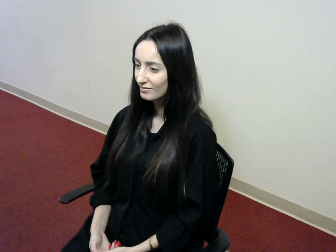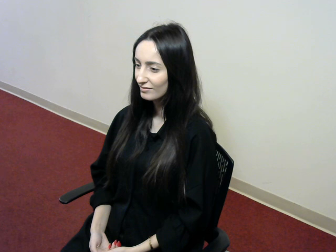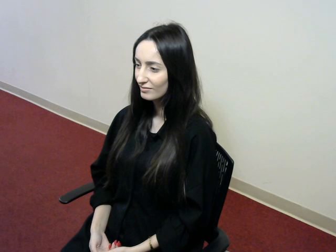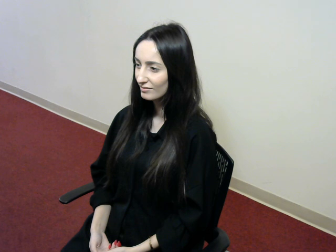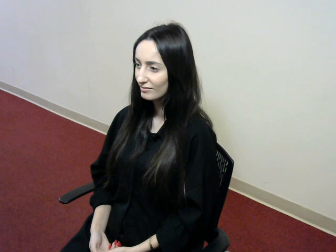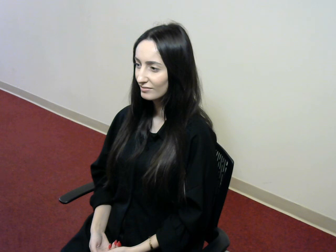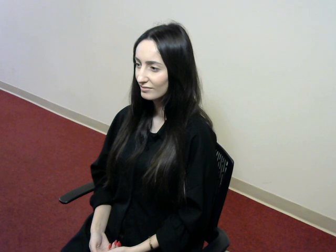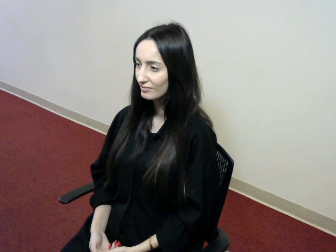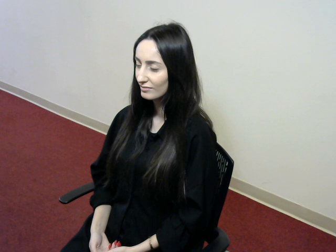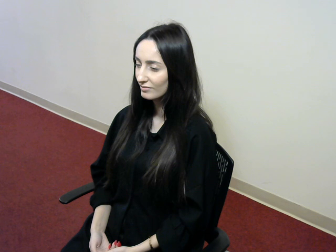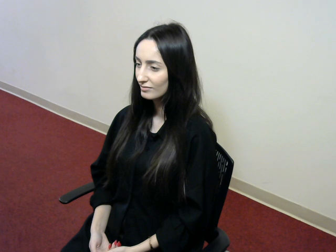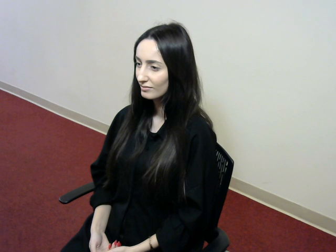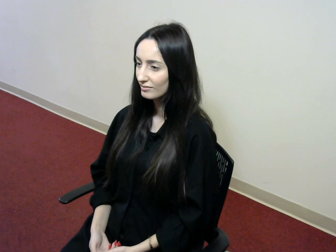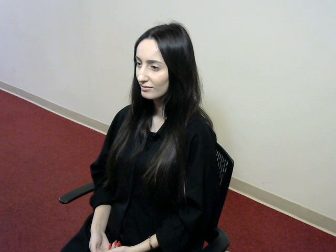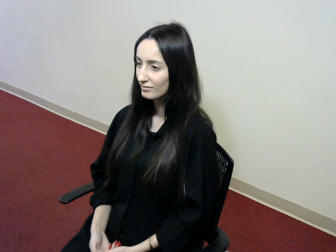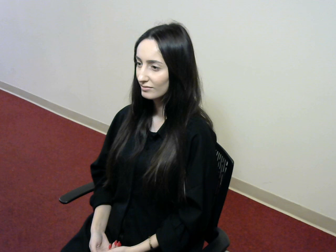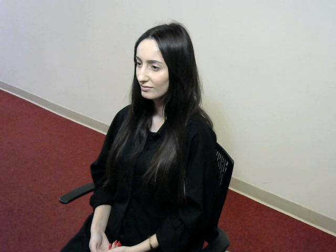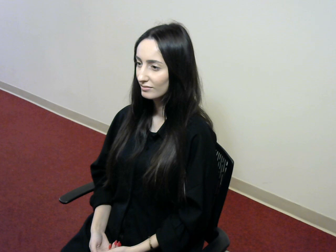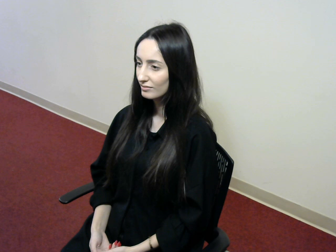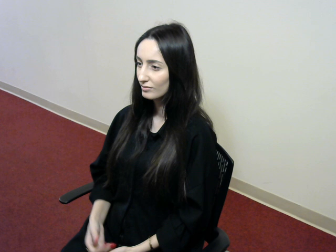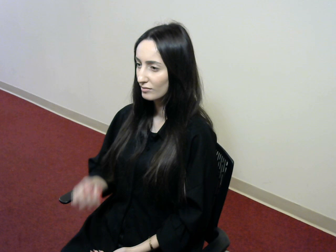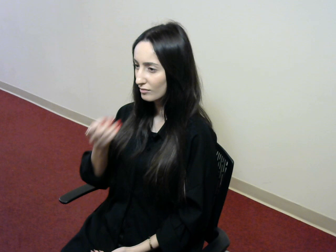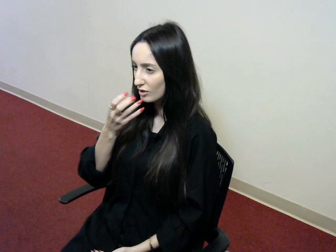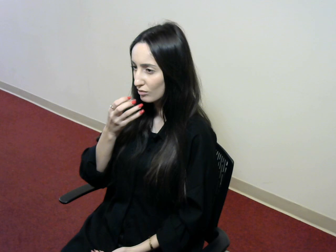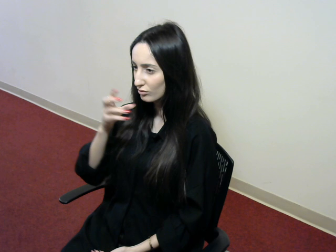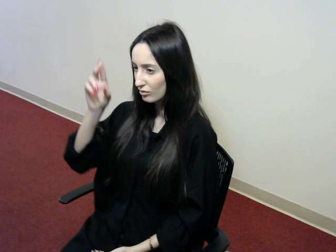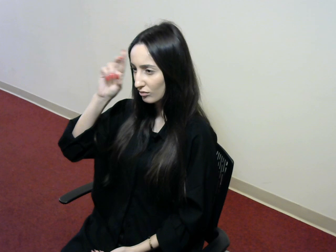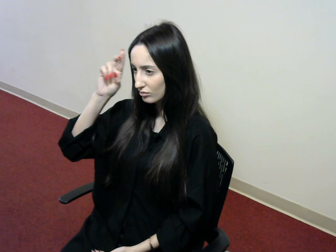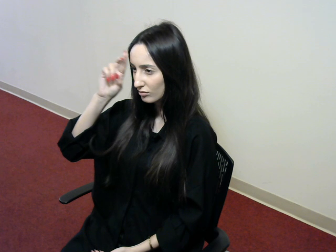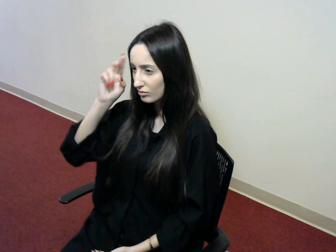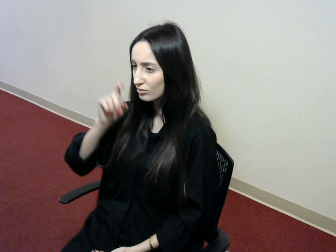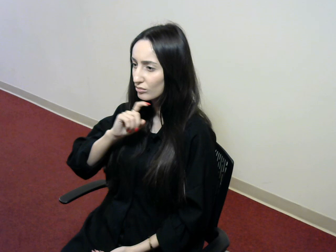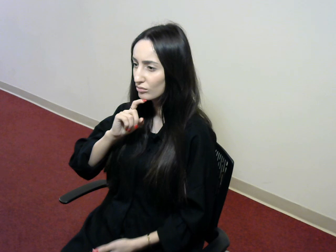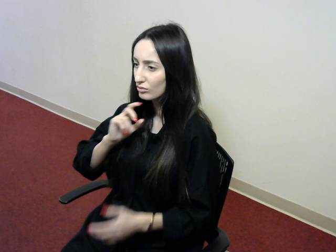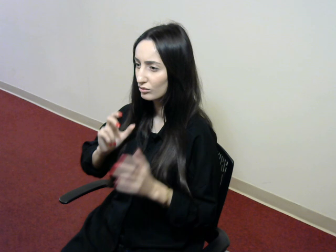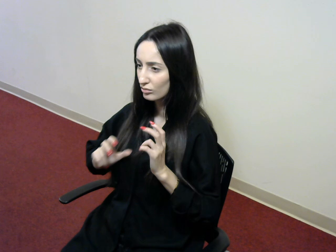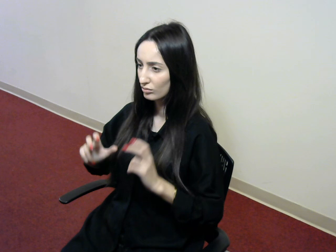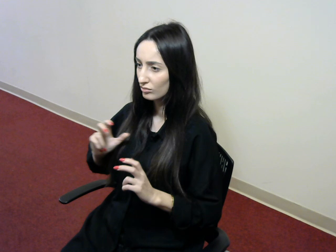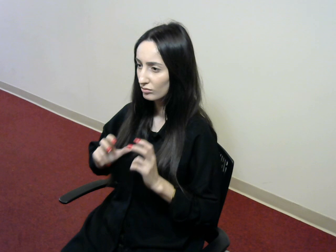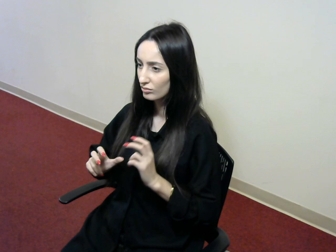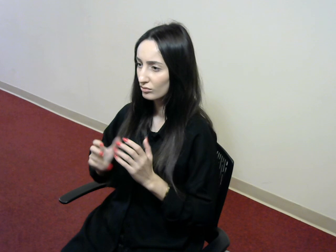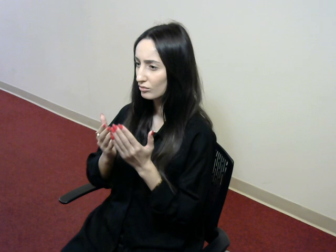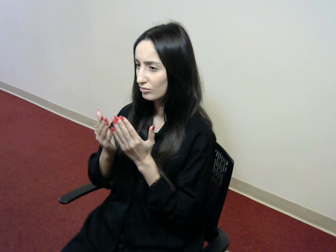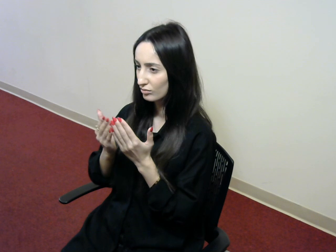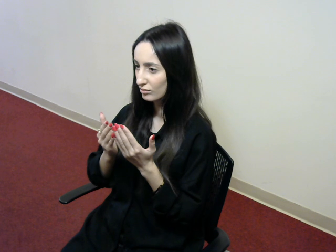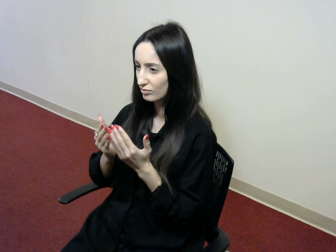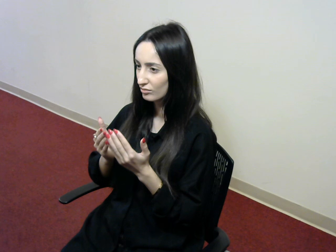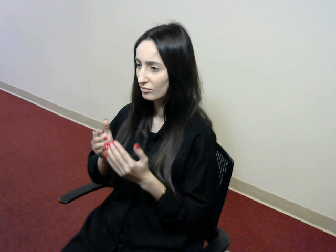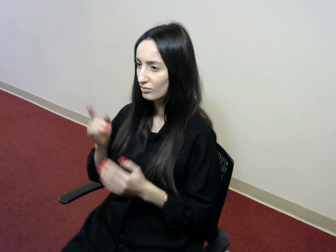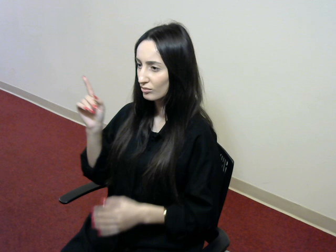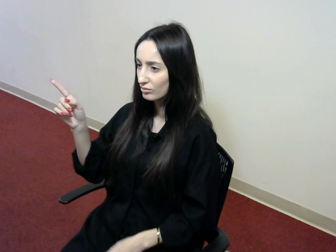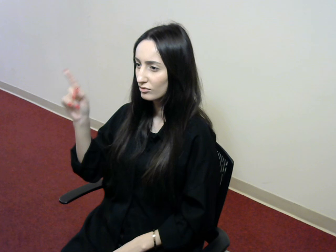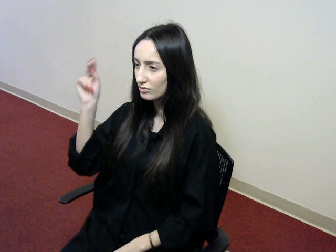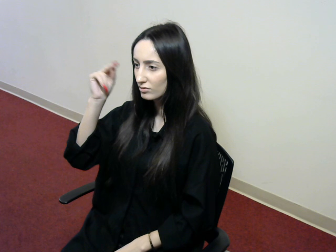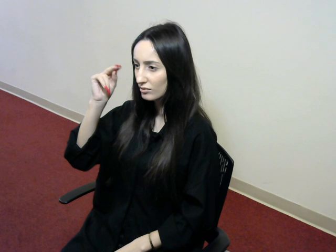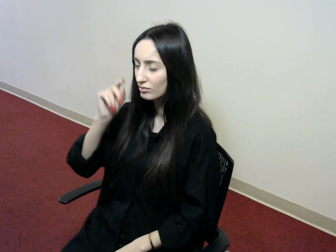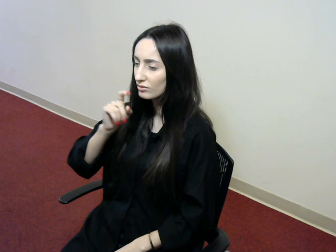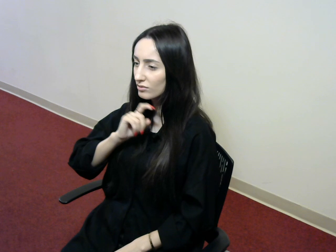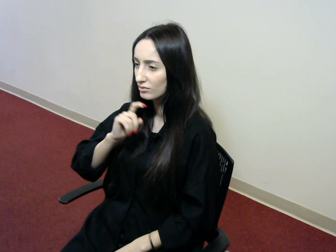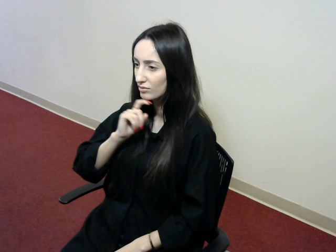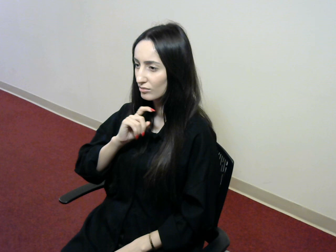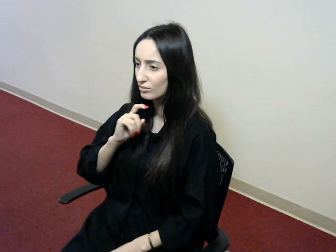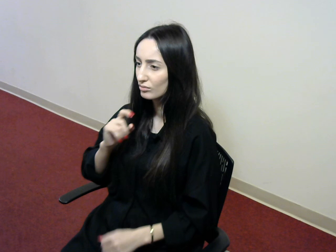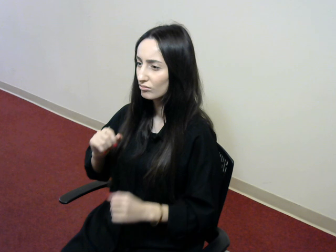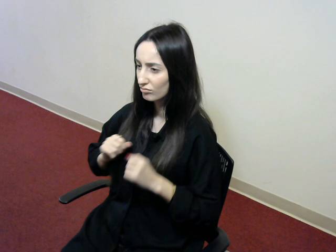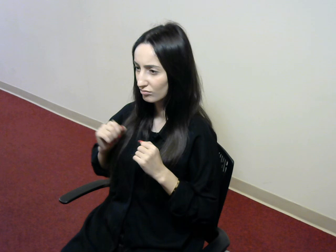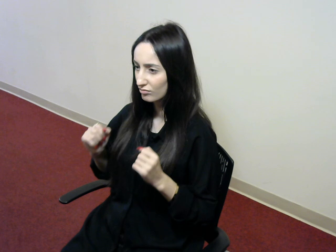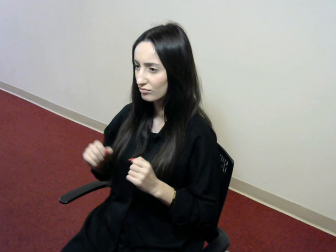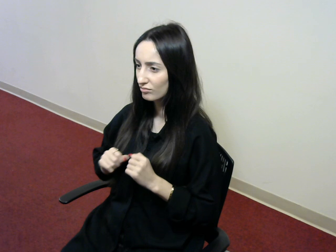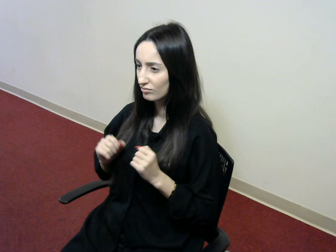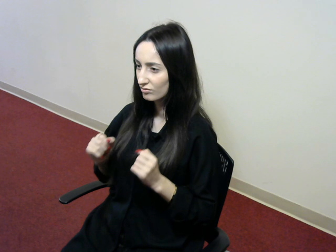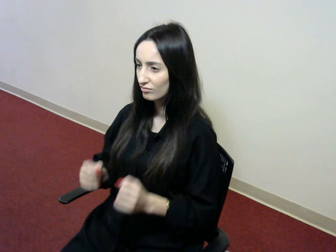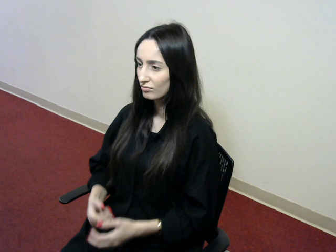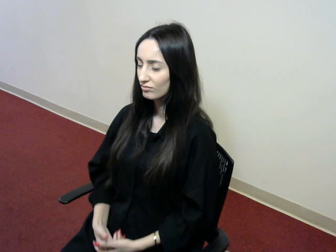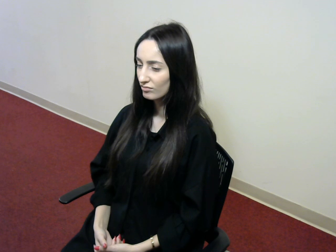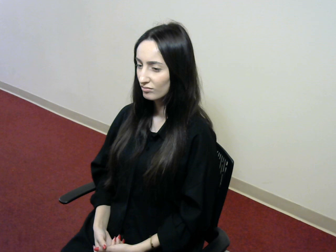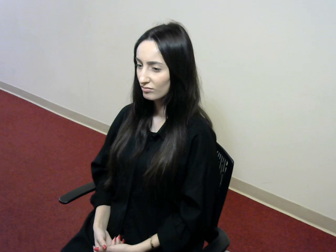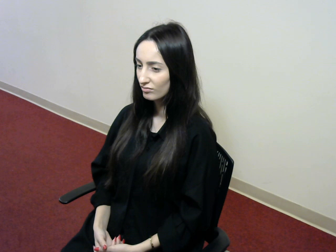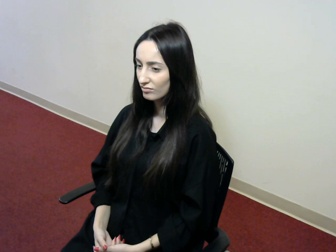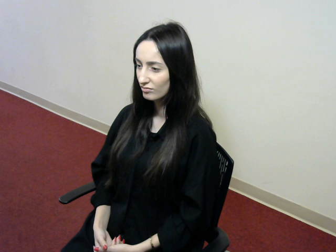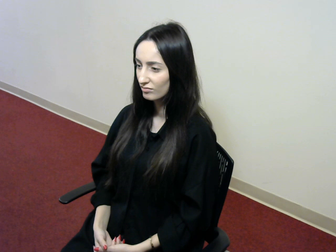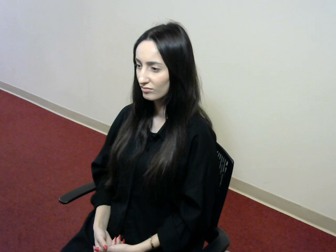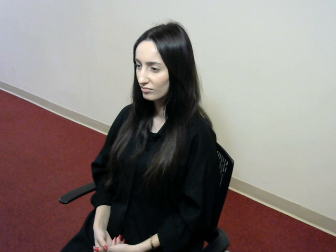Bakı Dövlət Universitetində oxuyan o tələbə çalışqandır